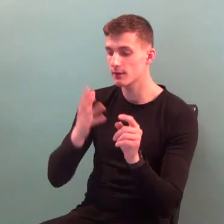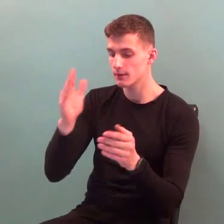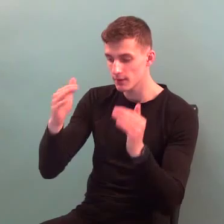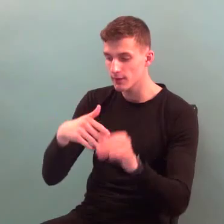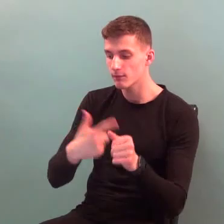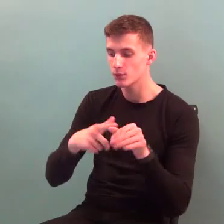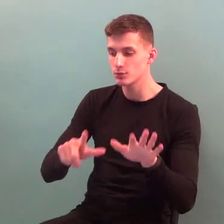A następny, dwudziesty siódmy?